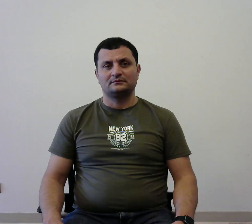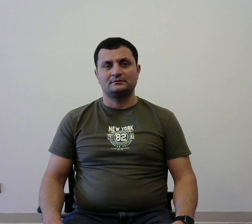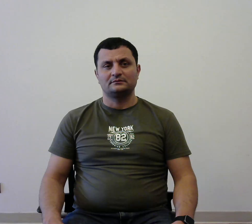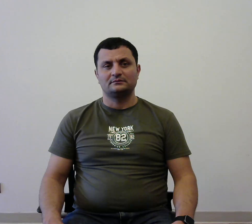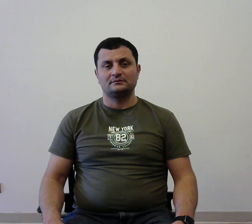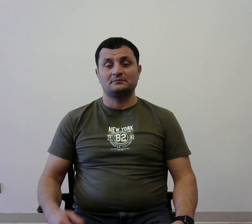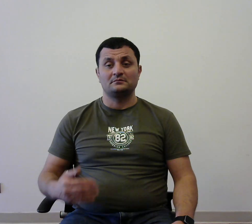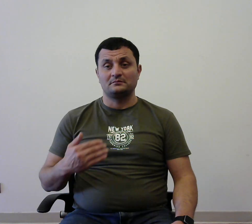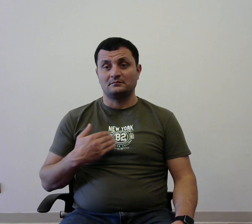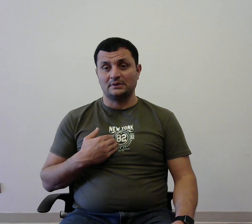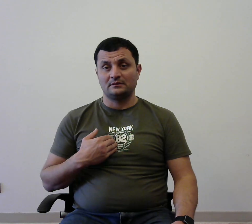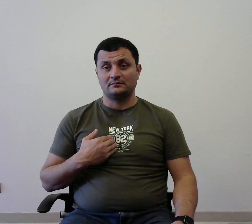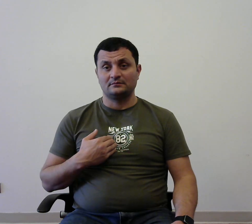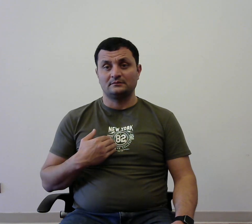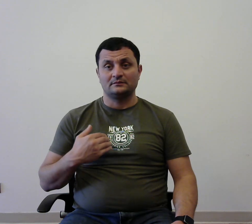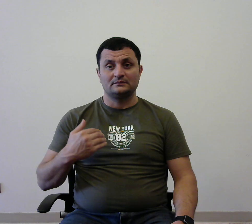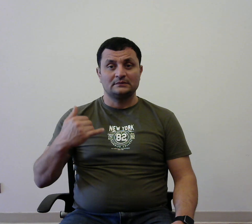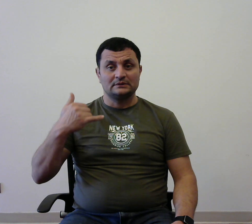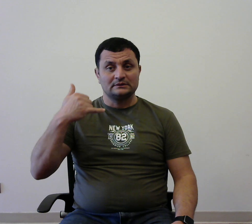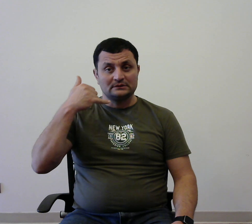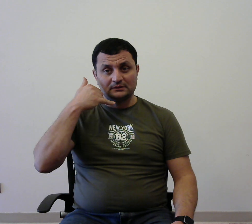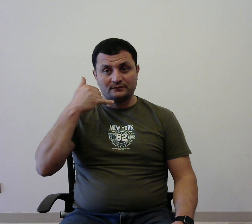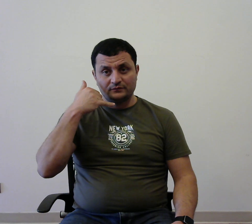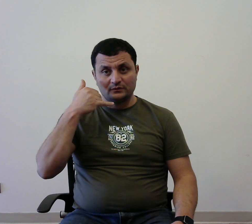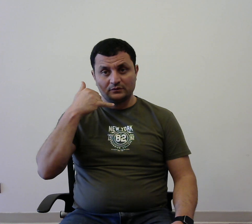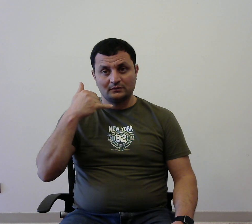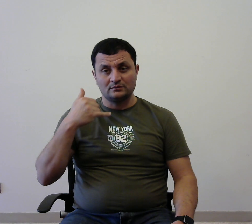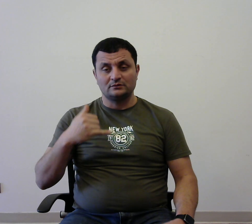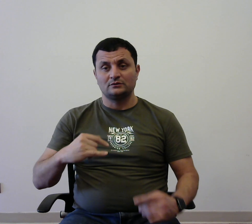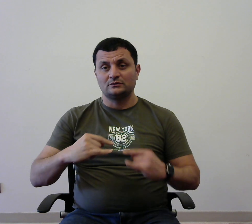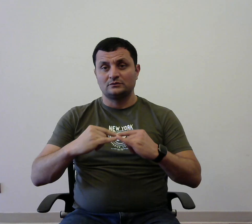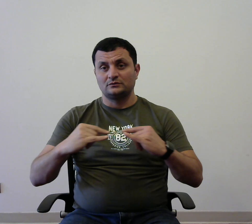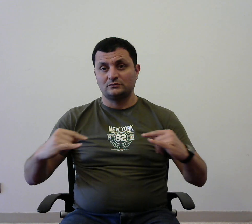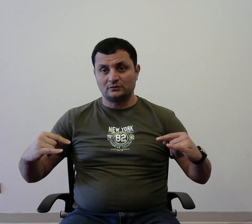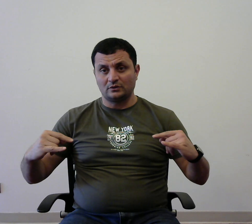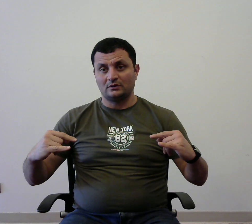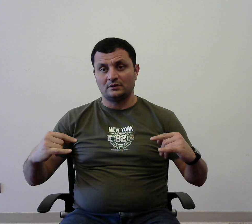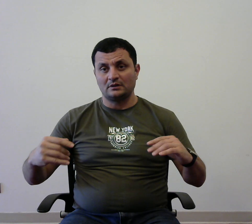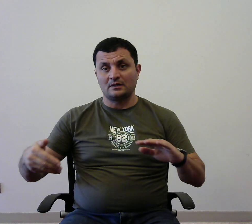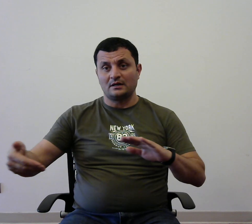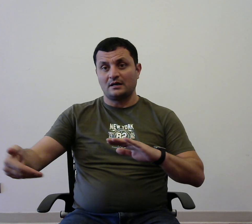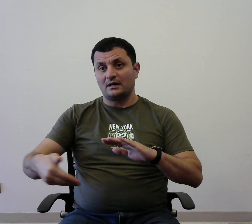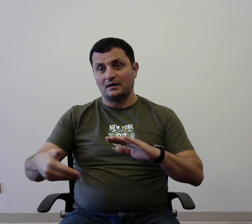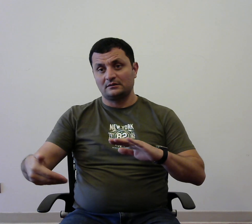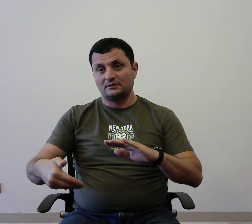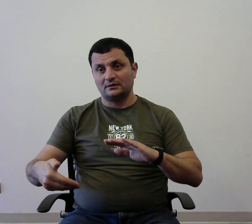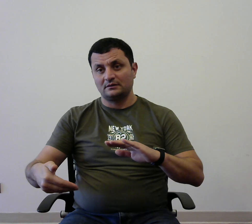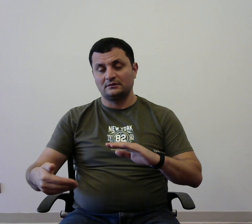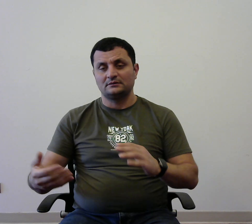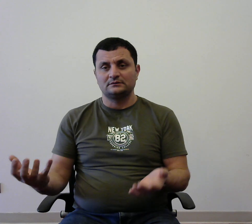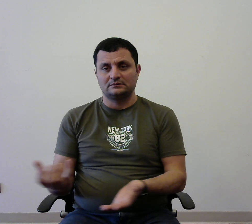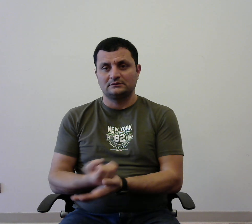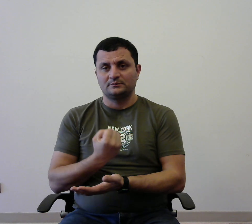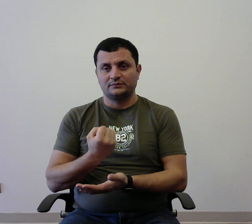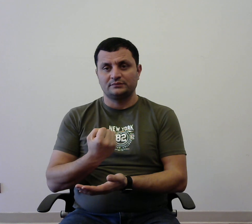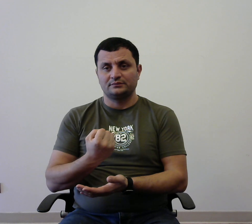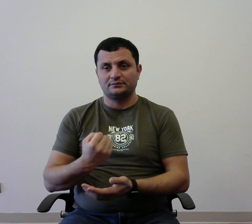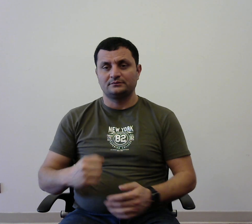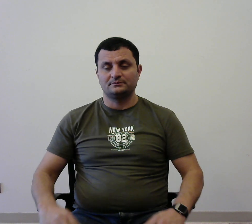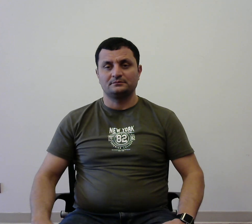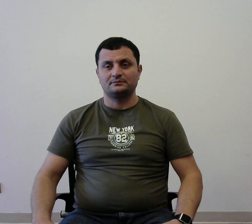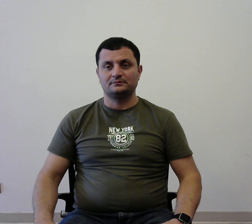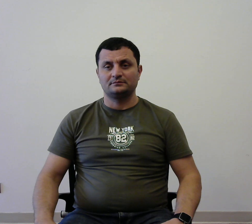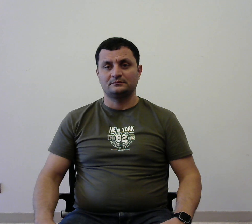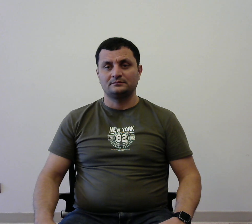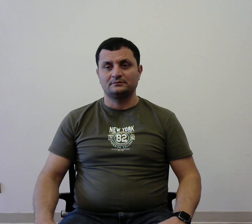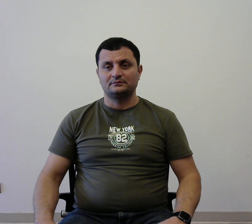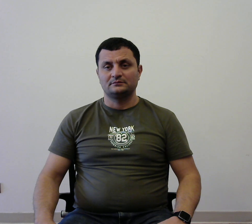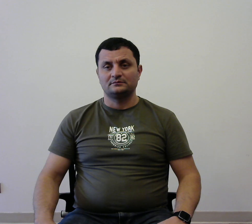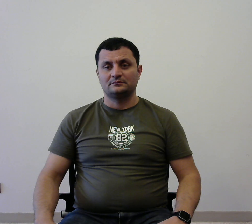Mən telefonumu stolun altından tapdım